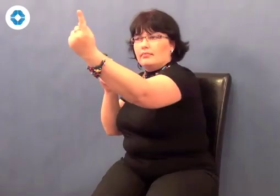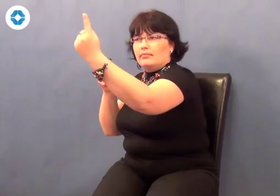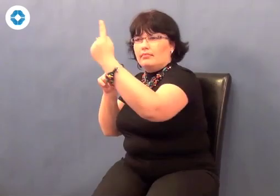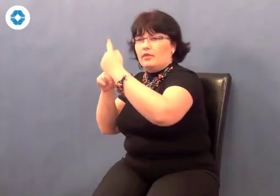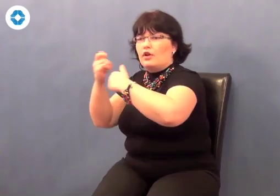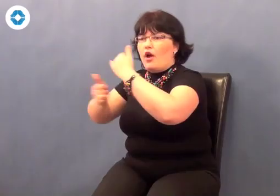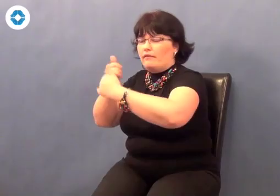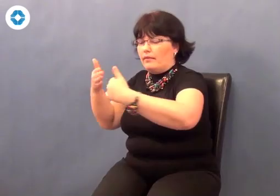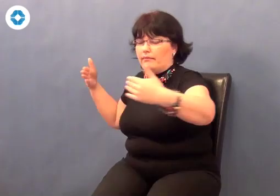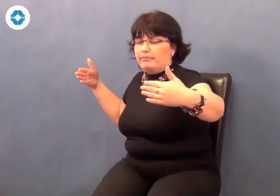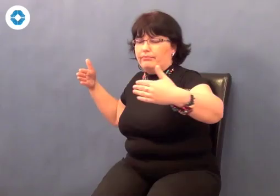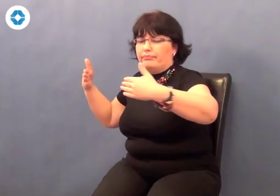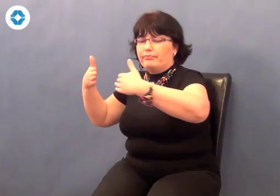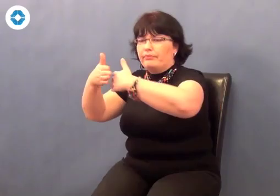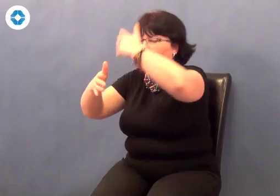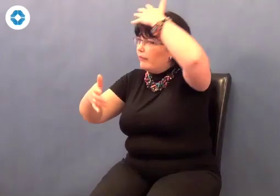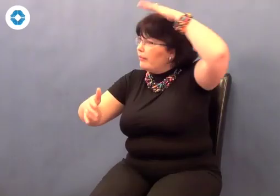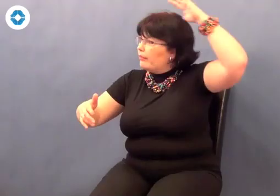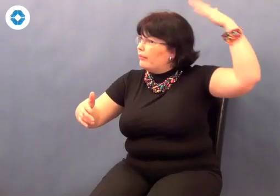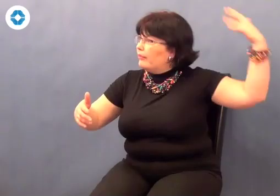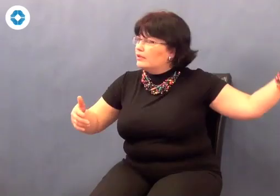Gdy mijają się na rowerach, jemu spada z głowy kapelusz.